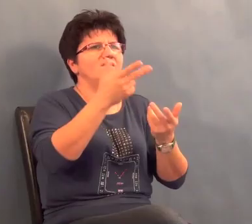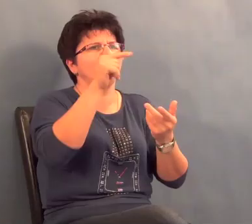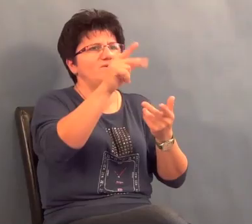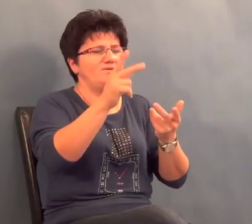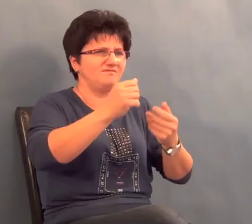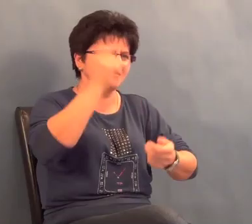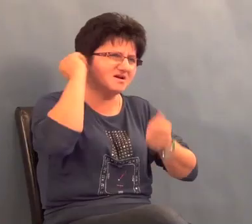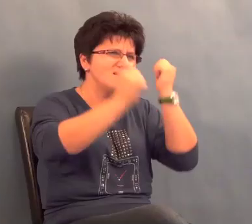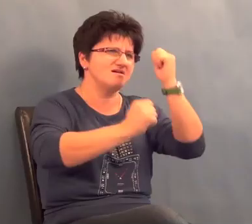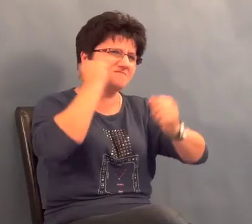Walą w drzwi i nic.